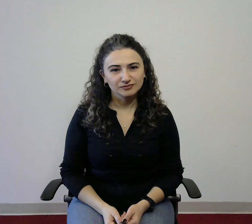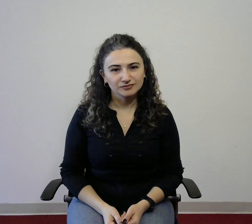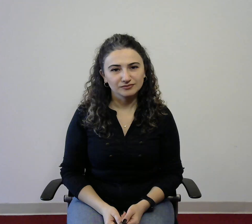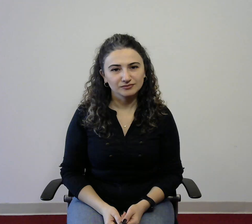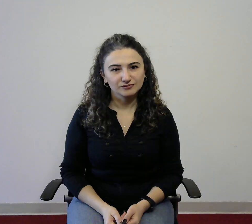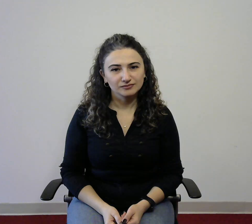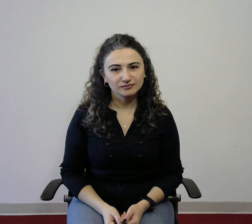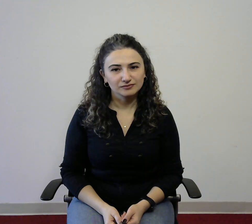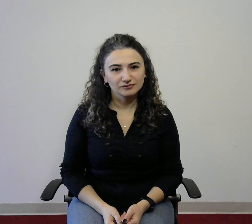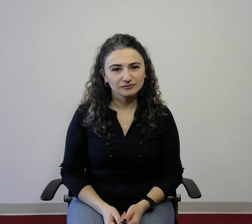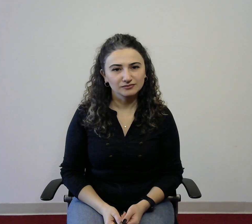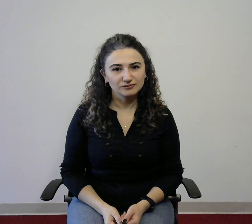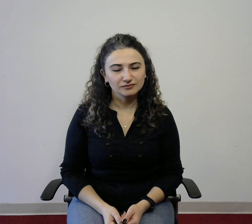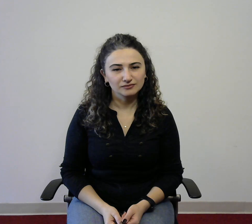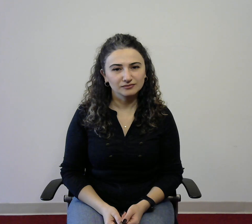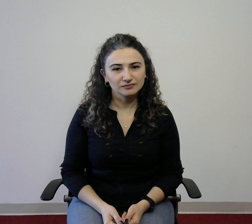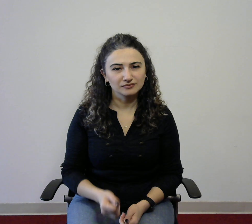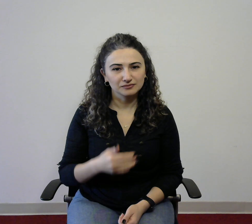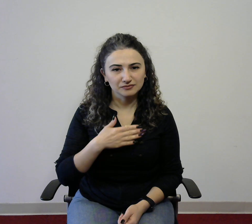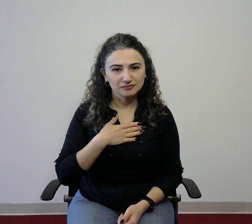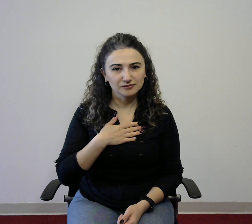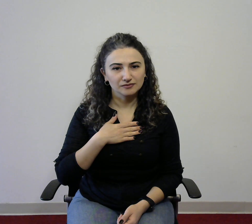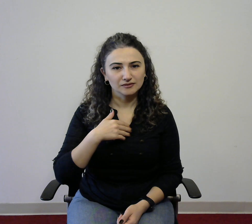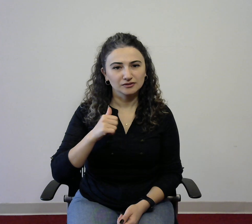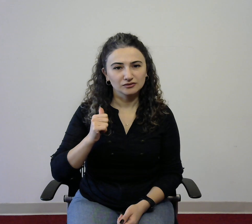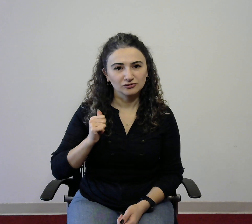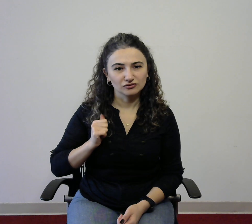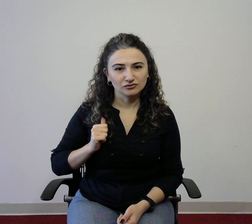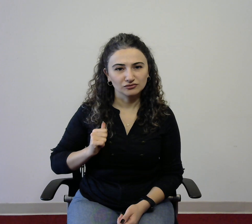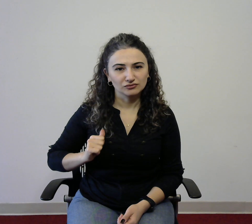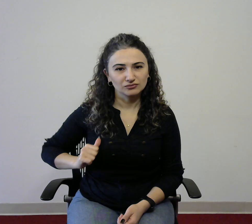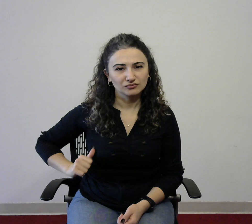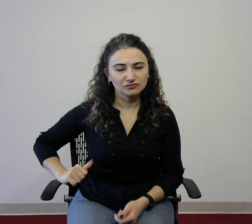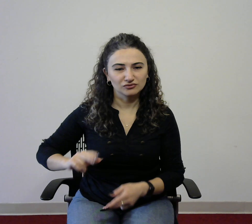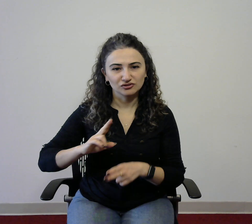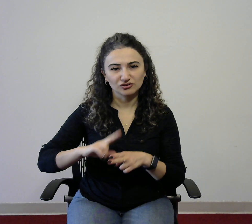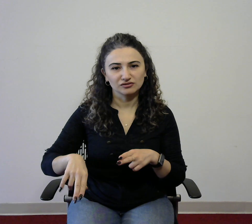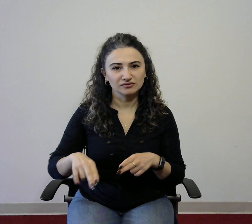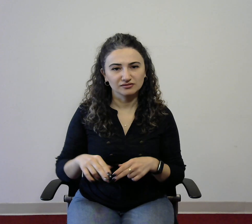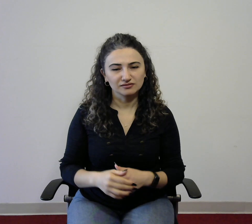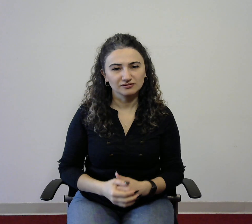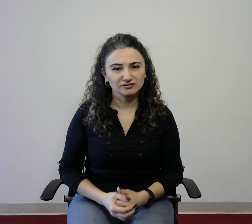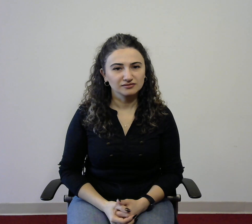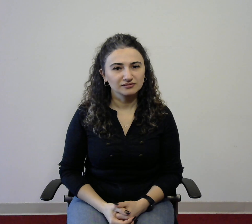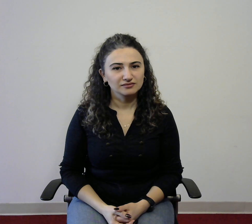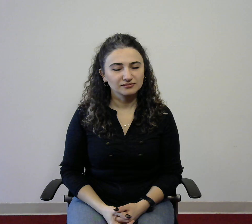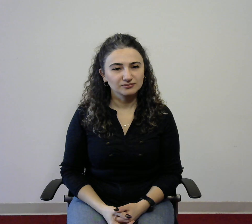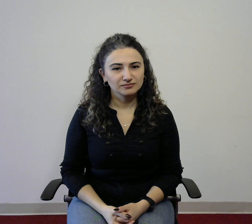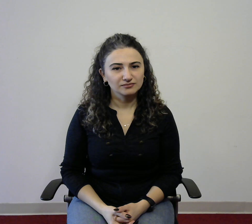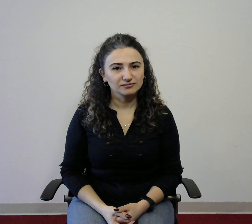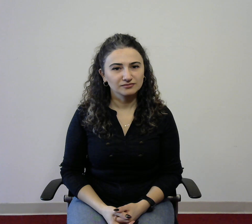Mən çantamı itirmişəm